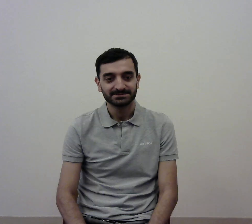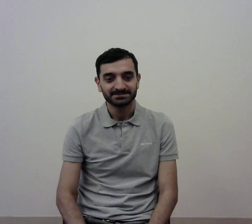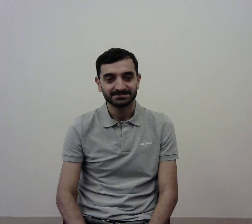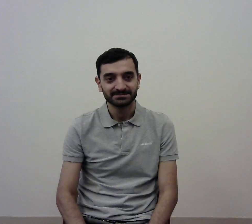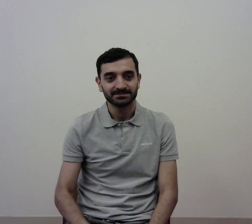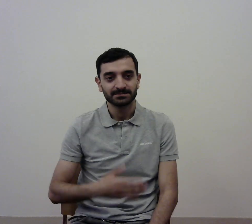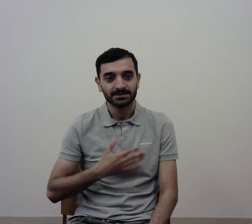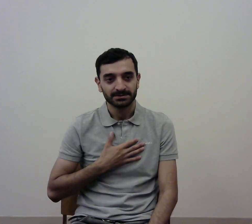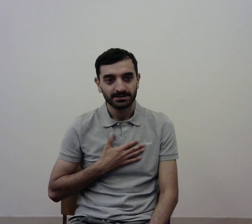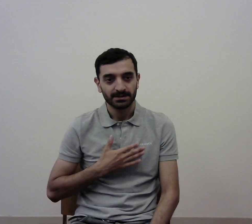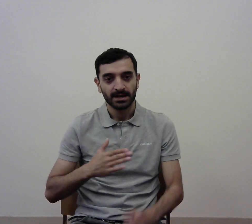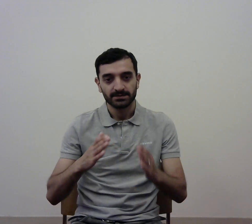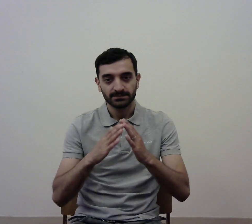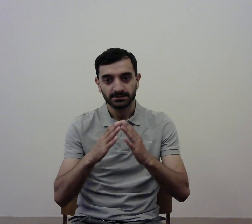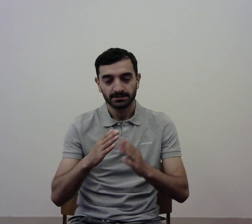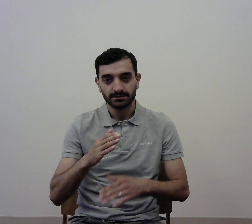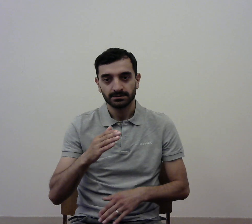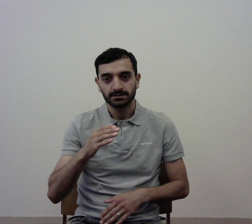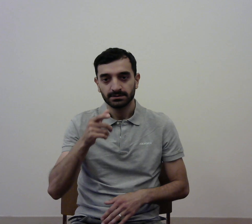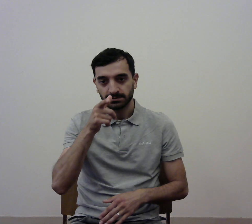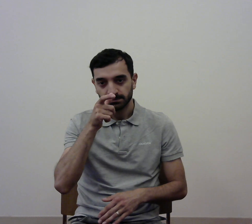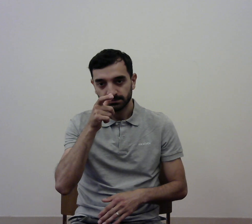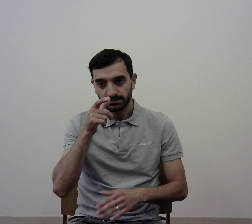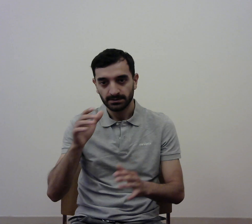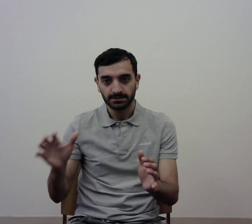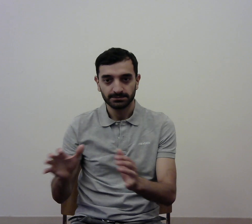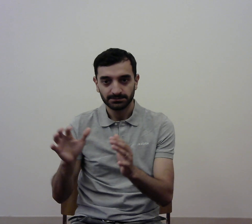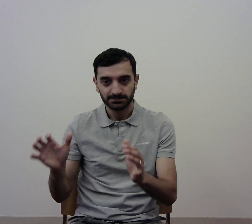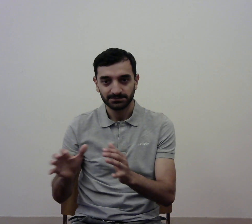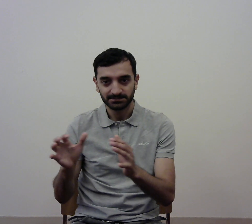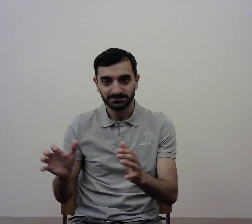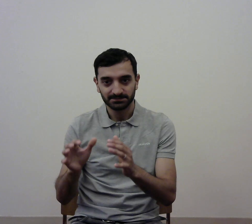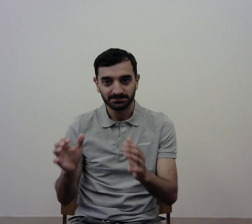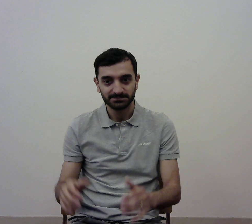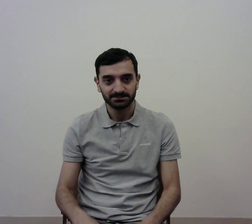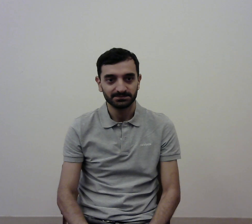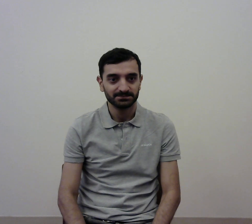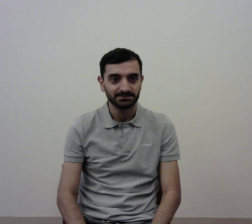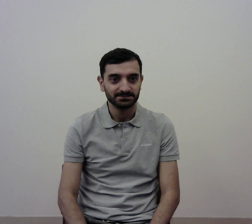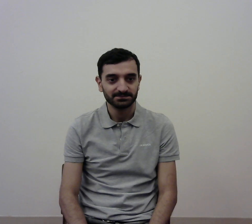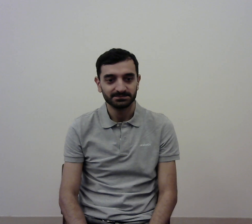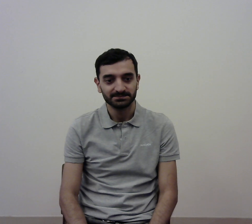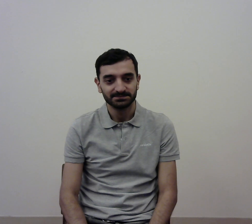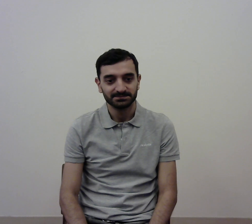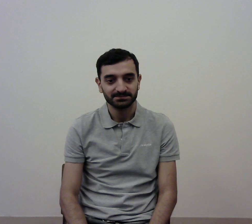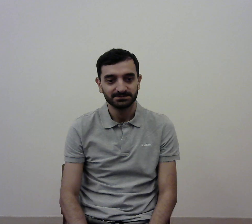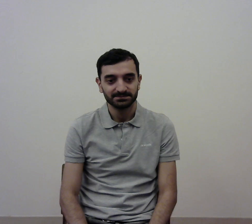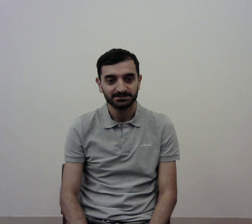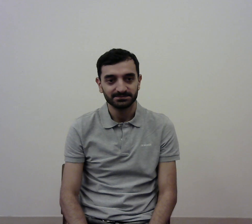Mən evdə it saxlayıram